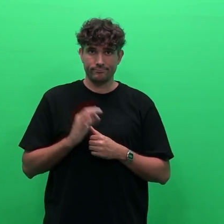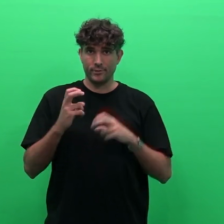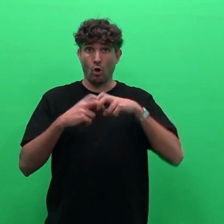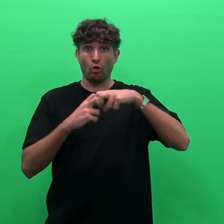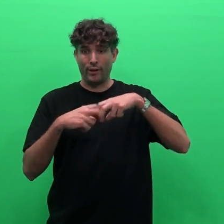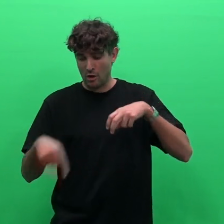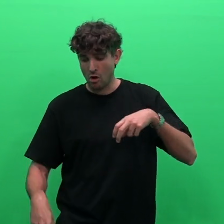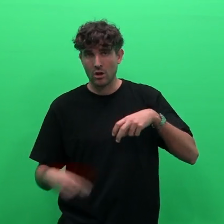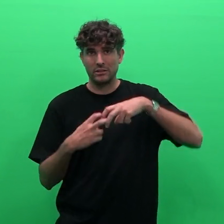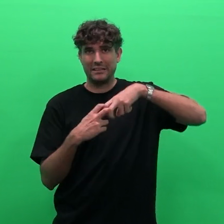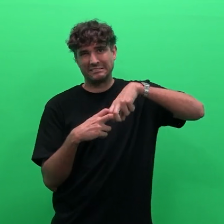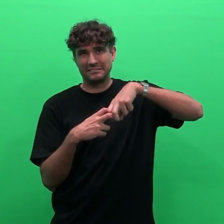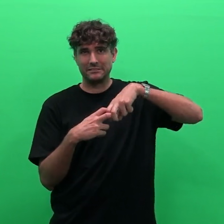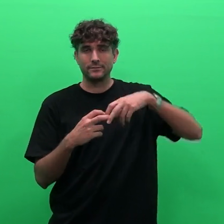Sí, tinc el genoll torçat.